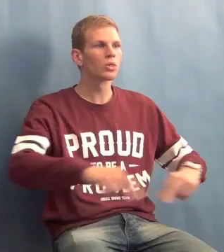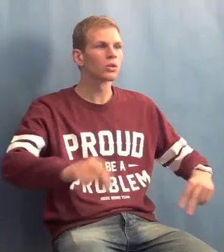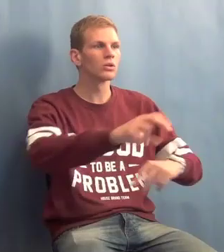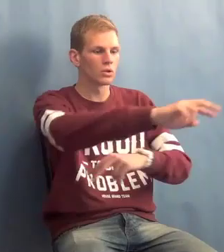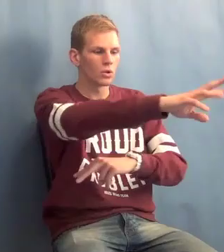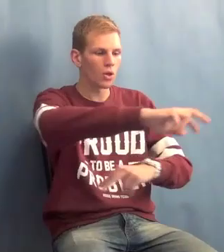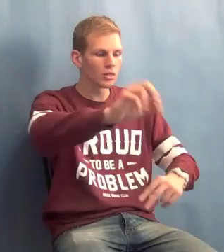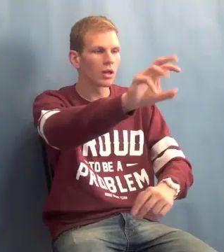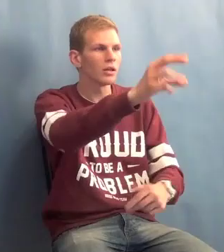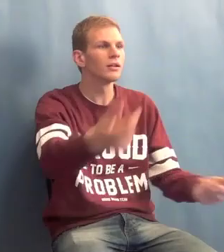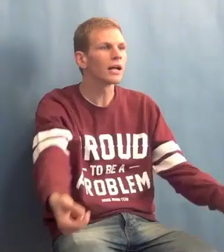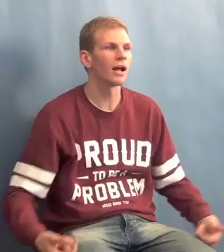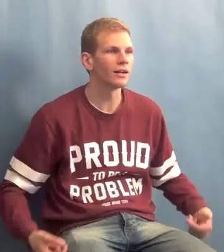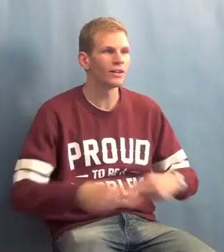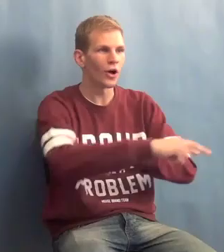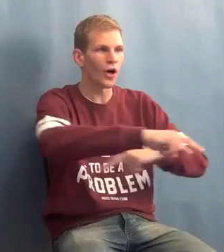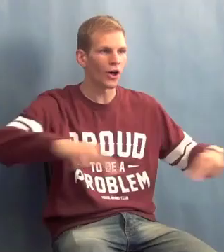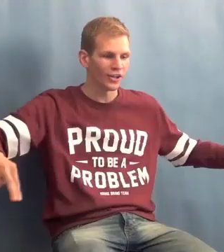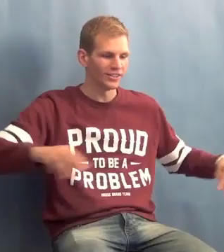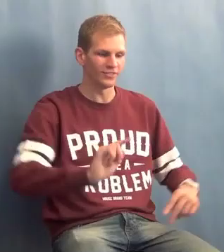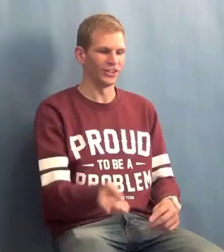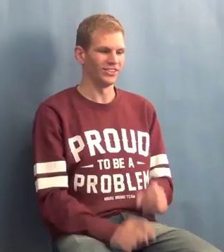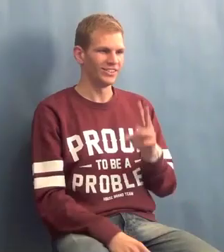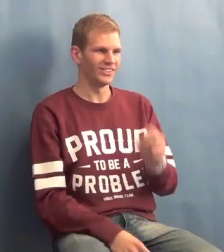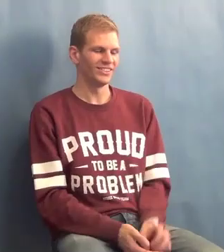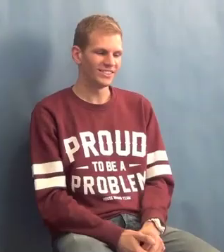Drezyną nie można jeździć po torach.